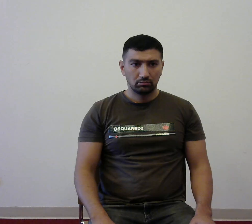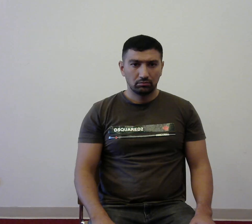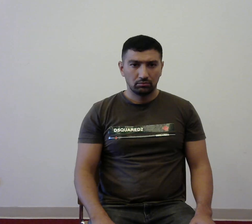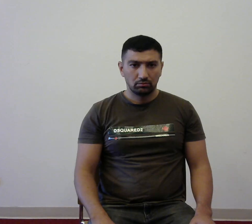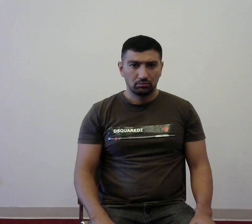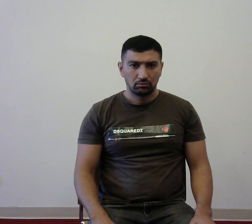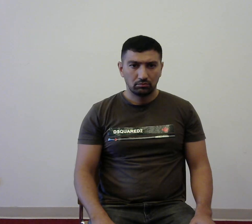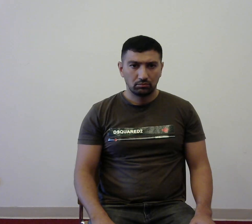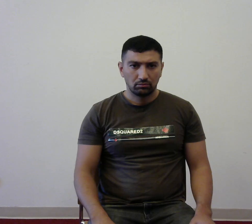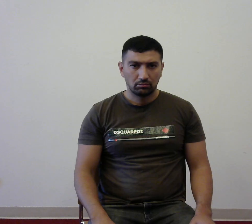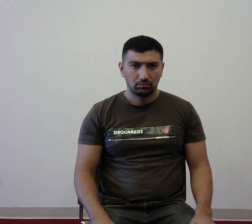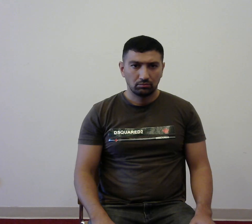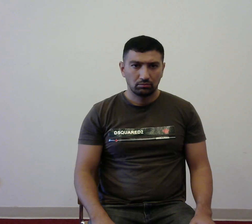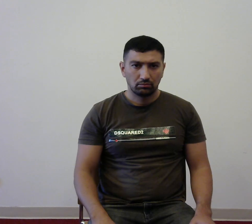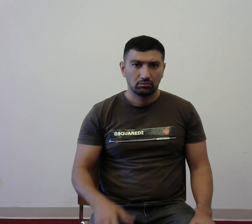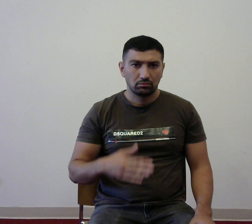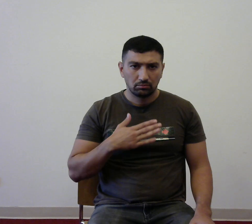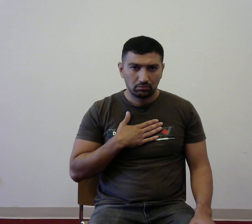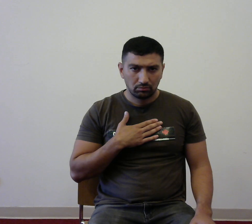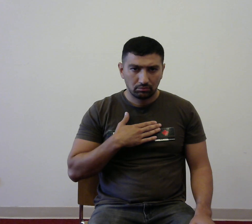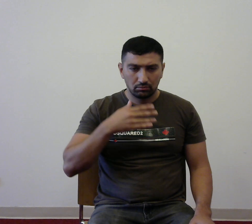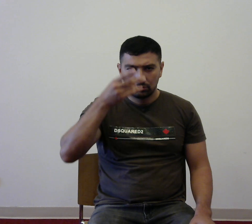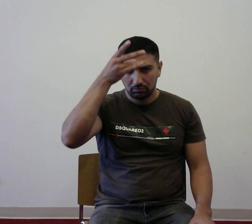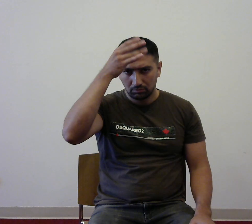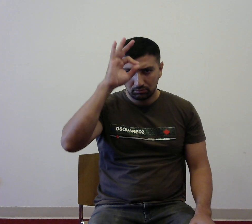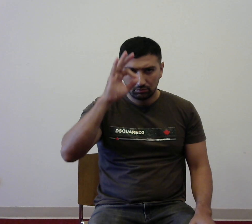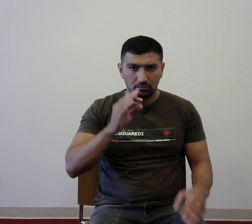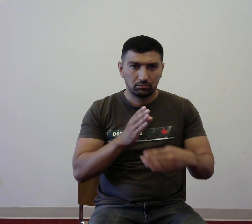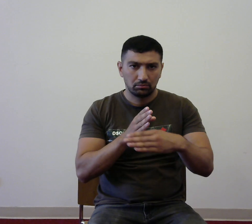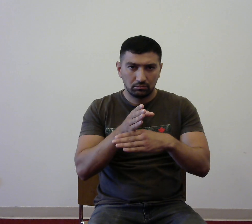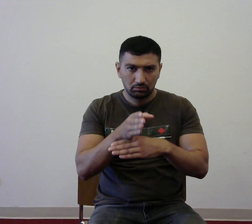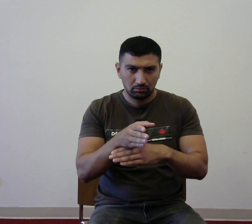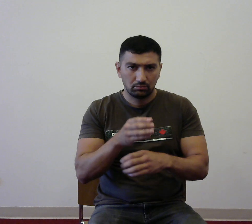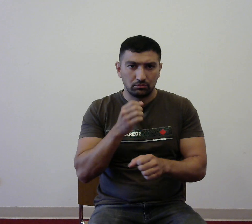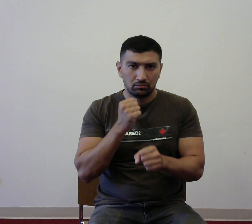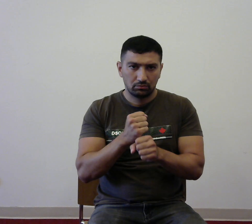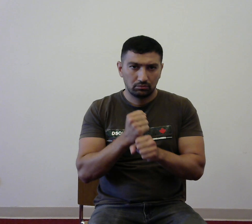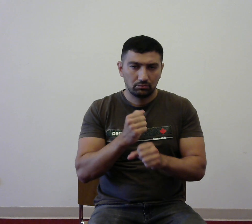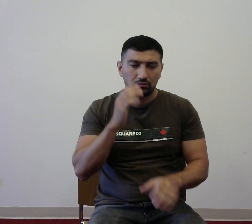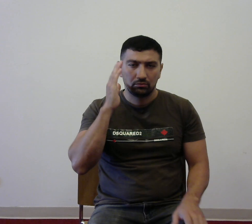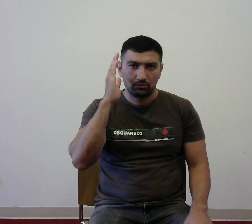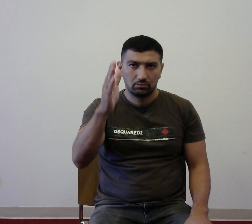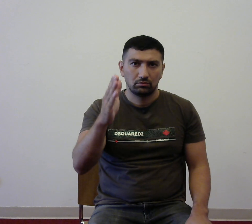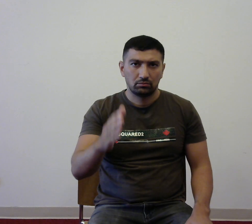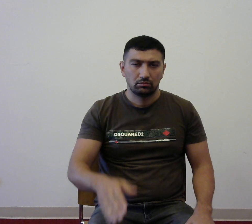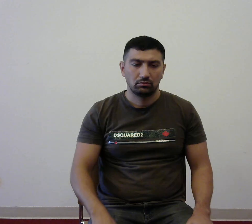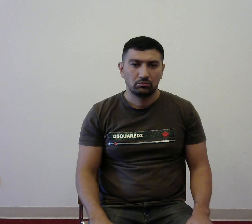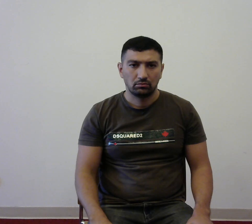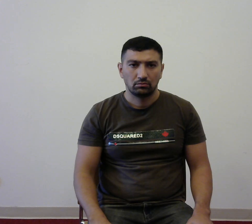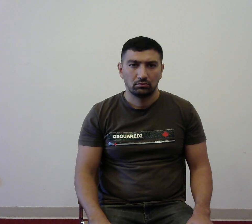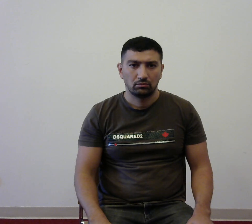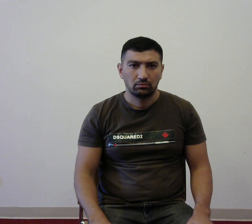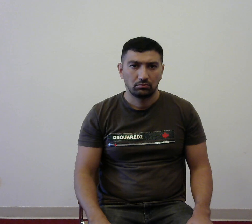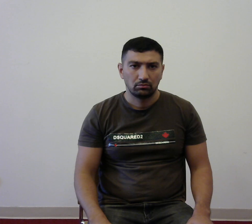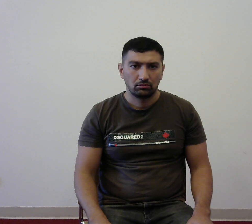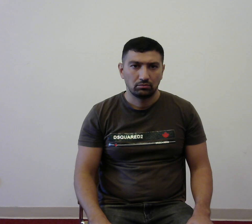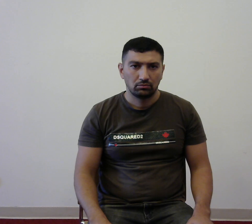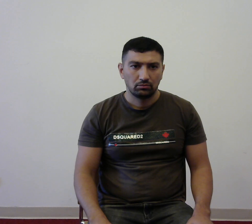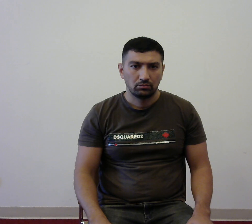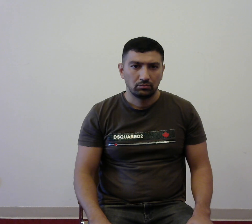Mən polisə müraciət edəcəyəm